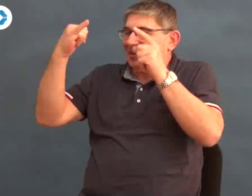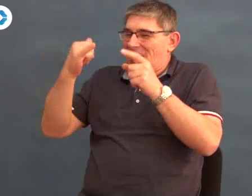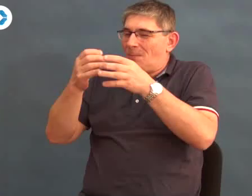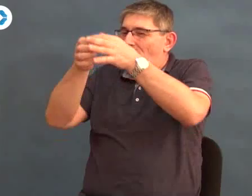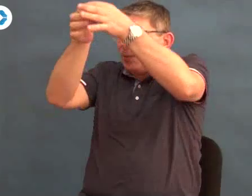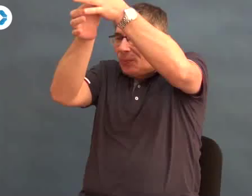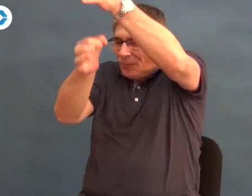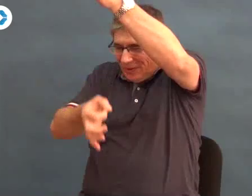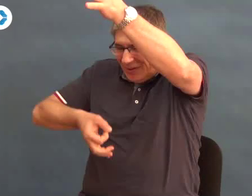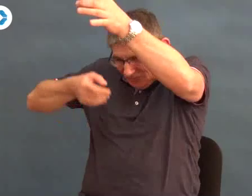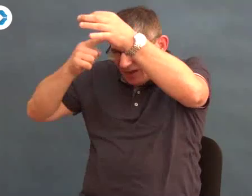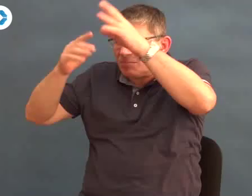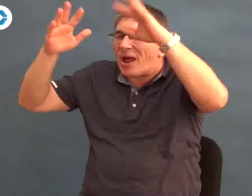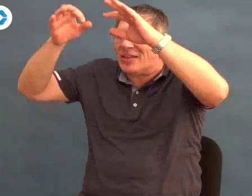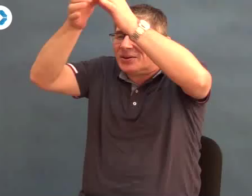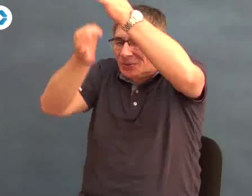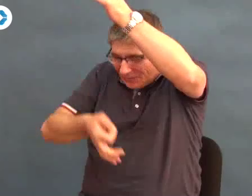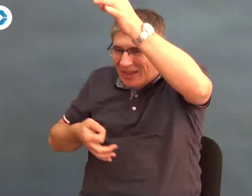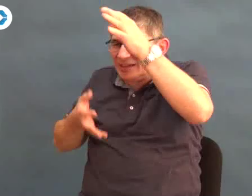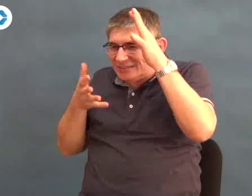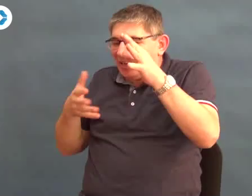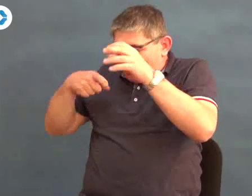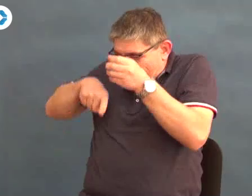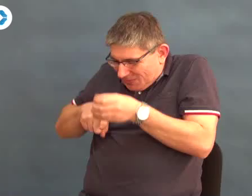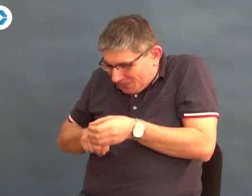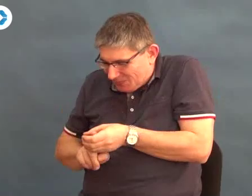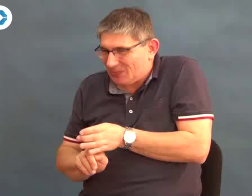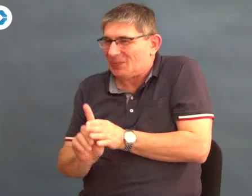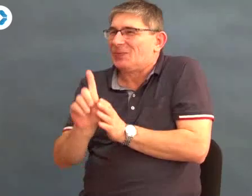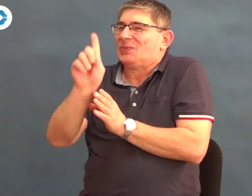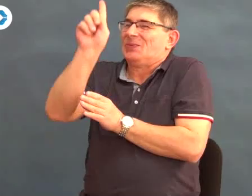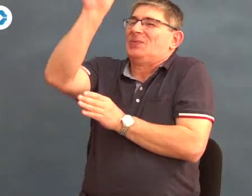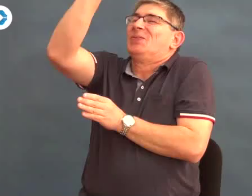Chce wejść środkiem rury, którą spływa deszcz.